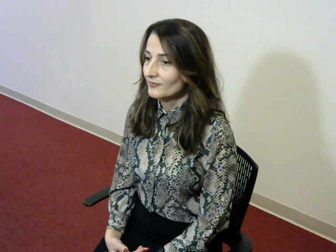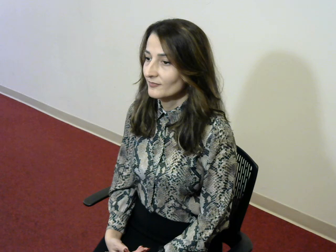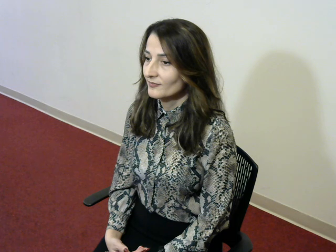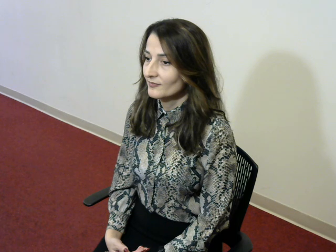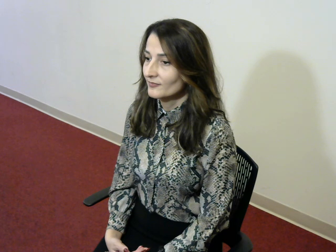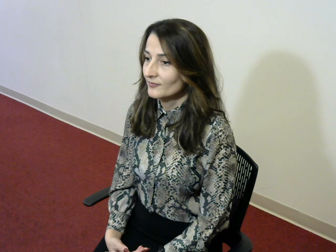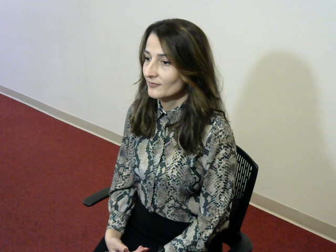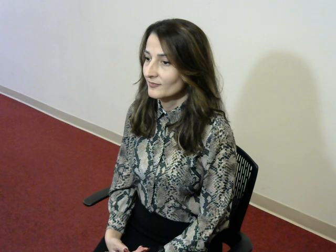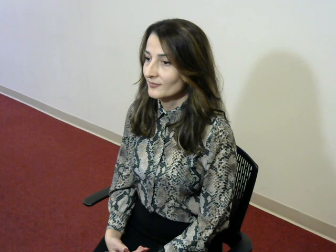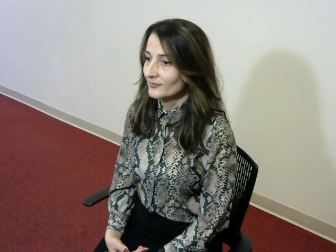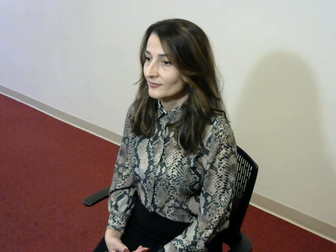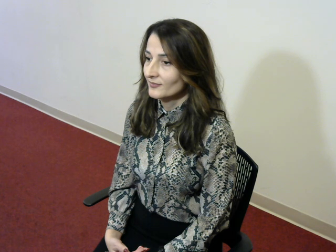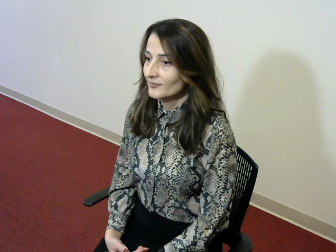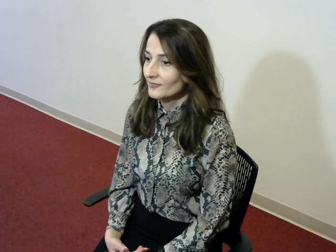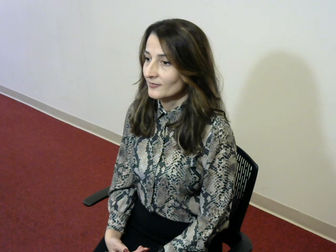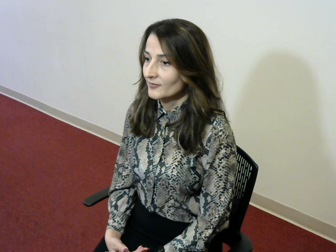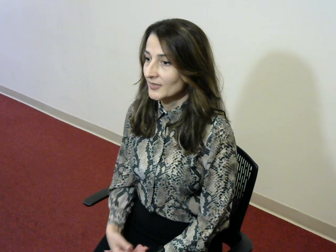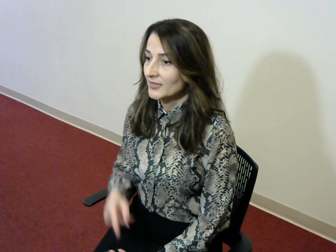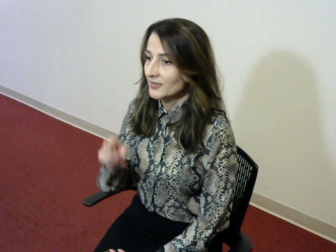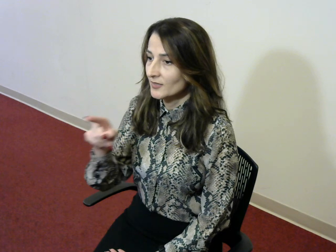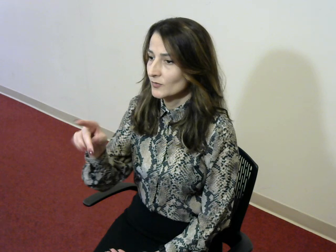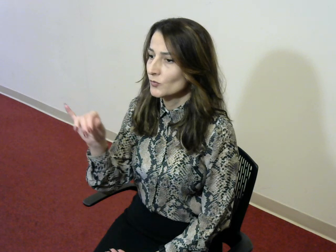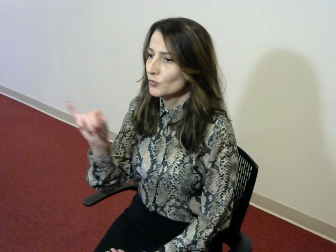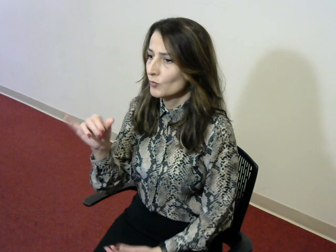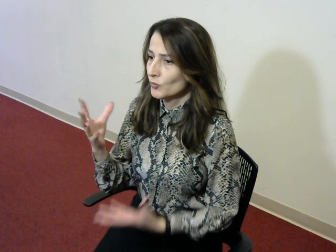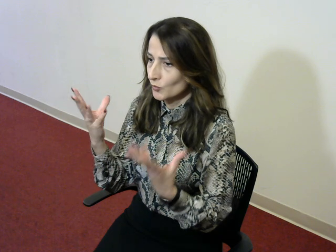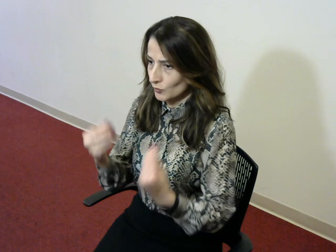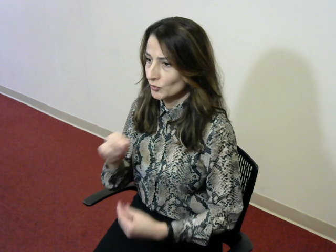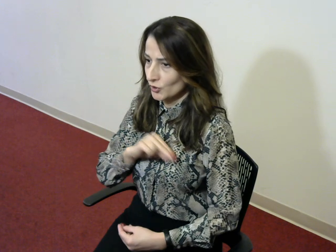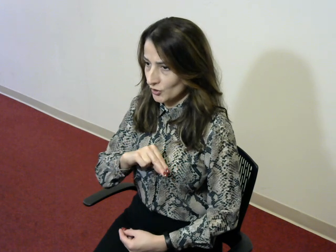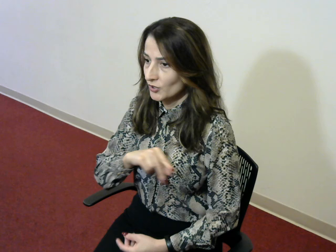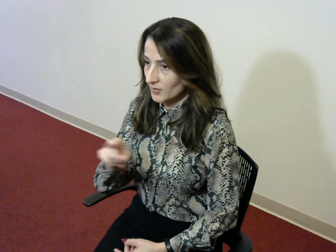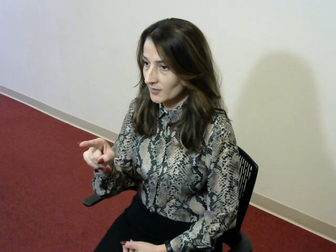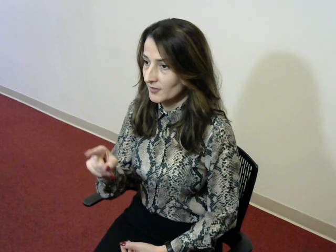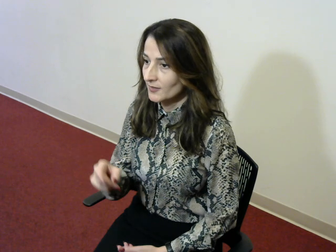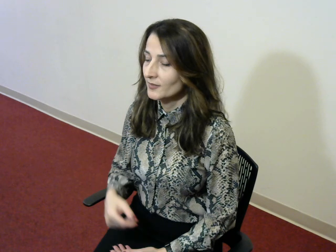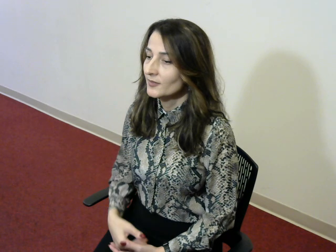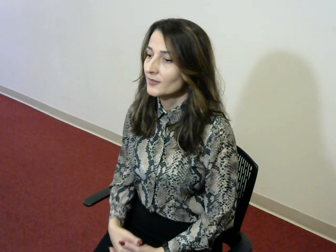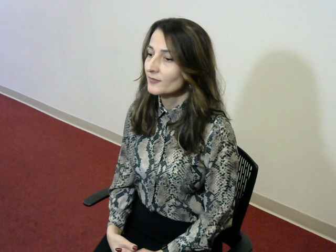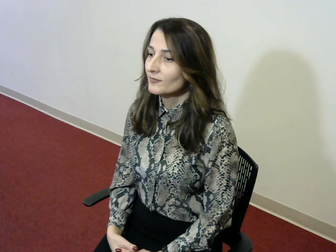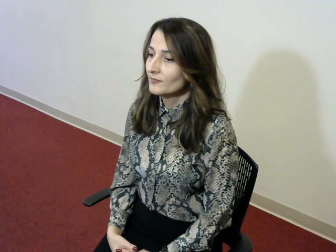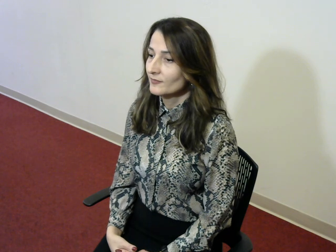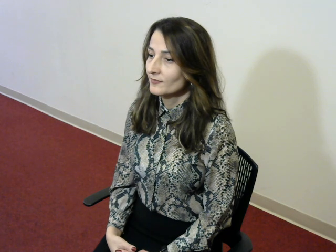Sən şənbə günü işləyirsən?